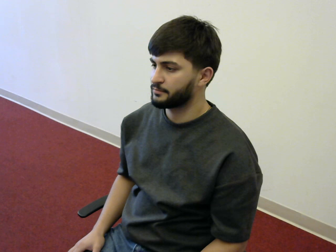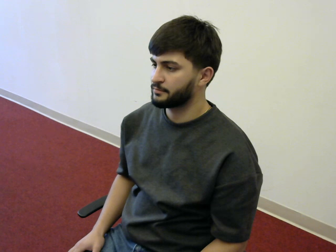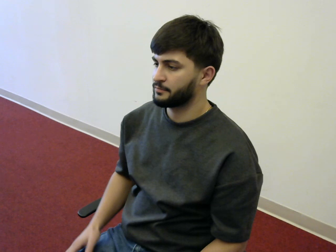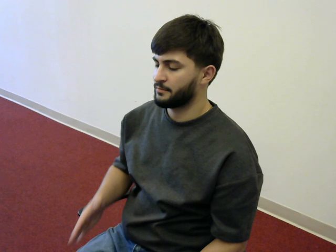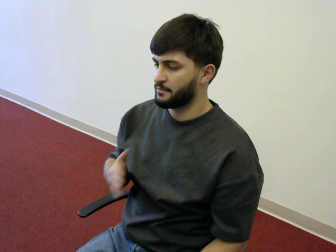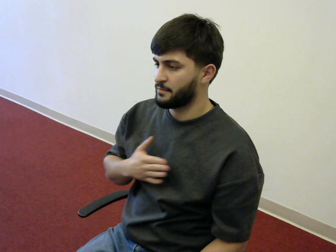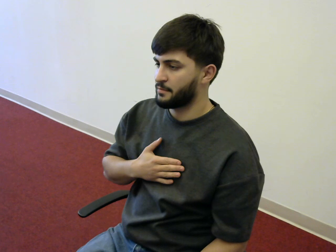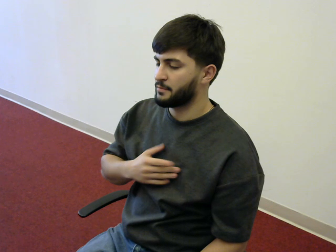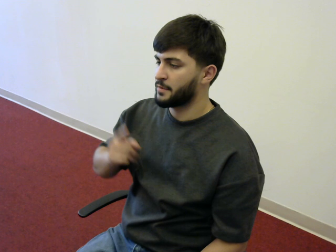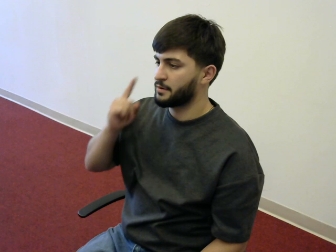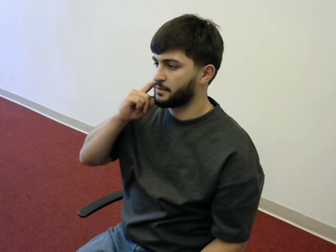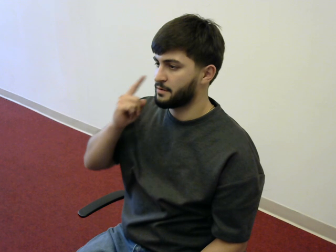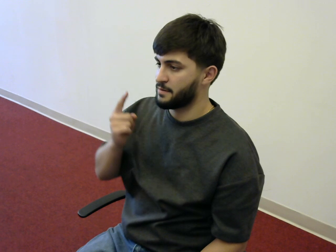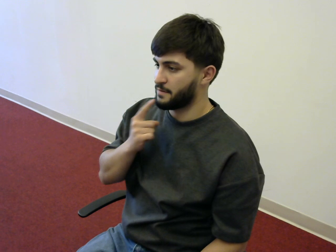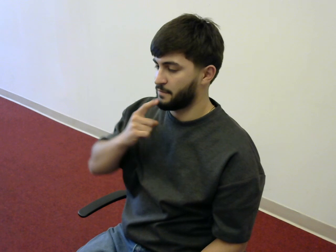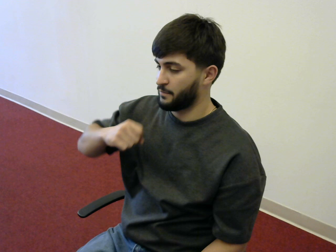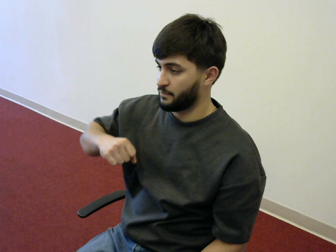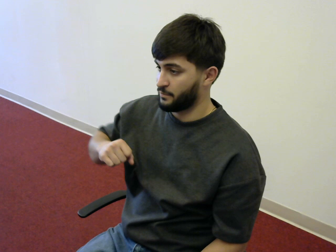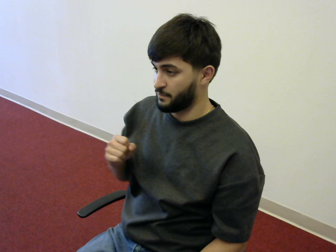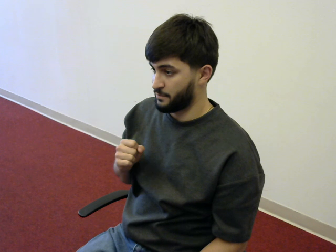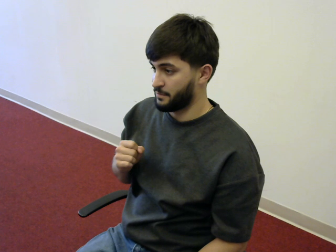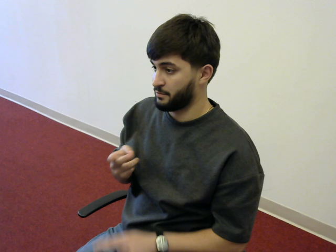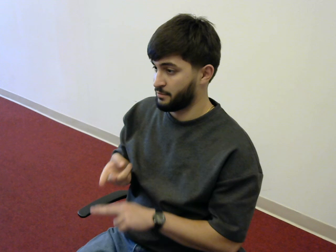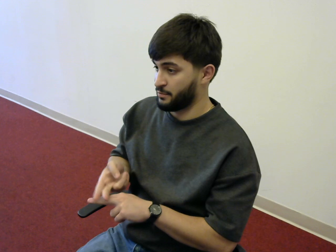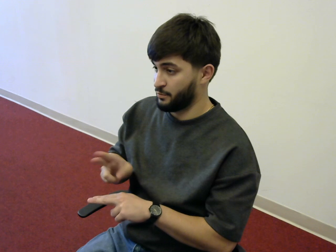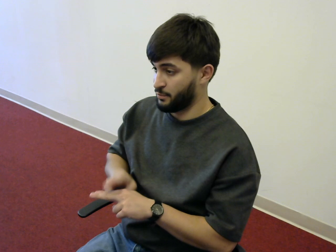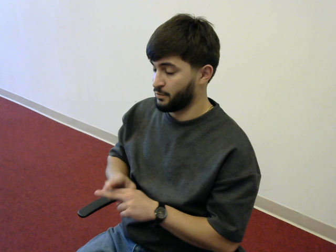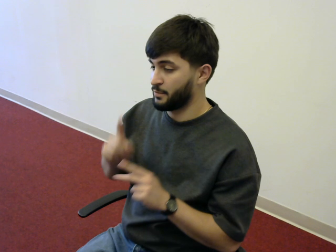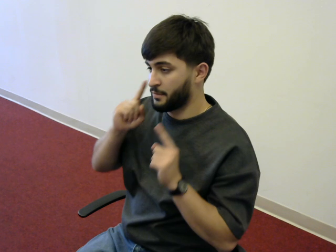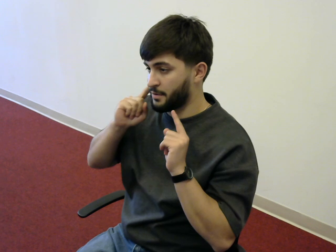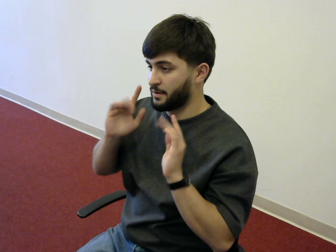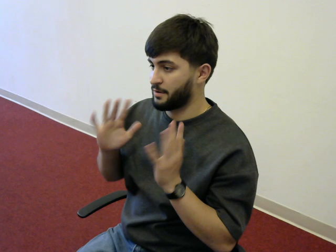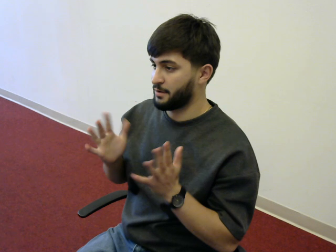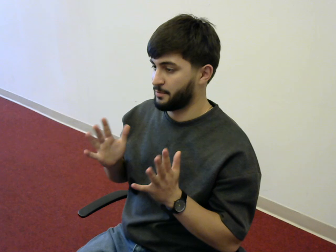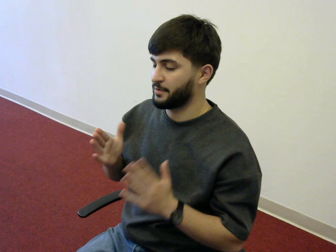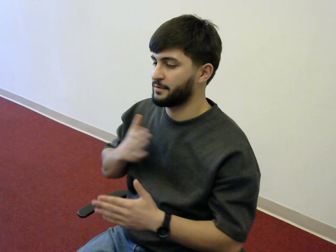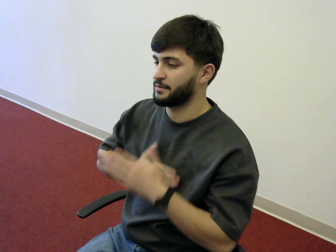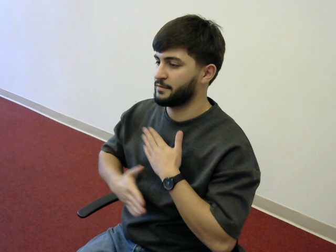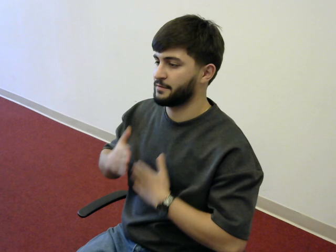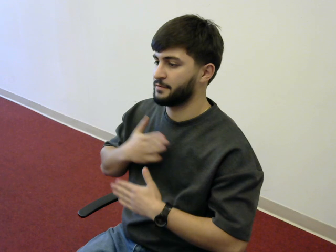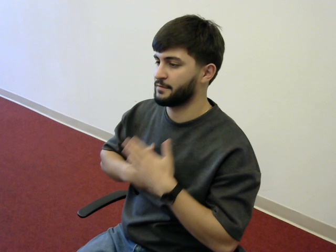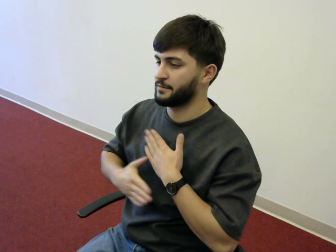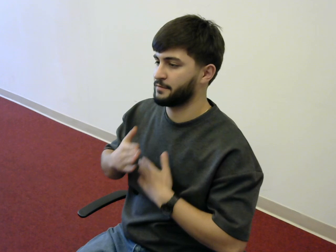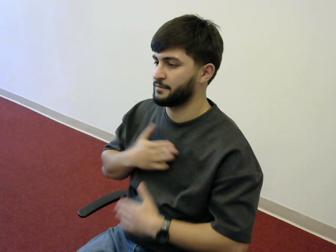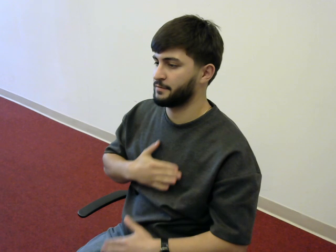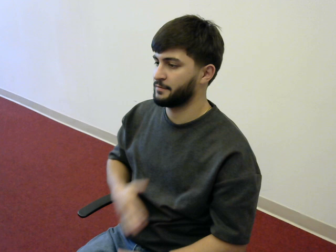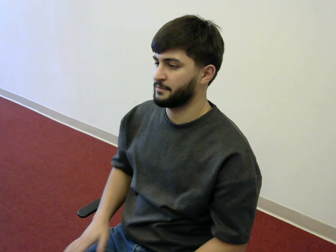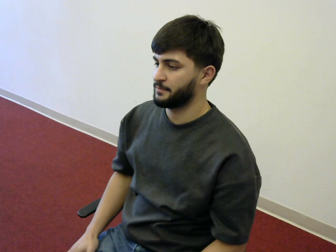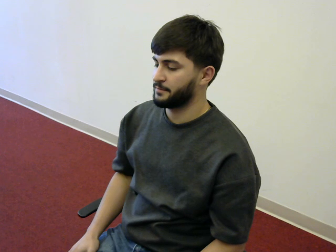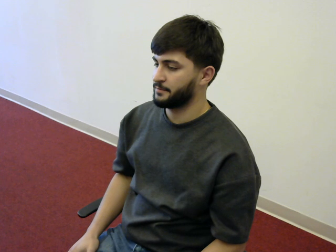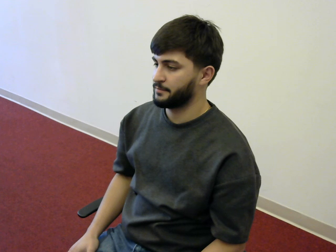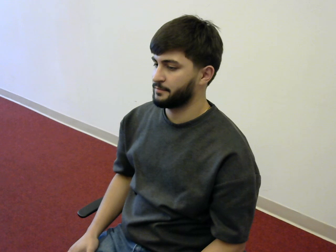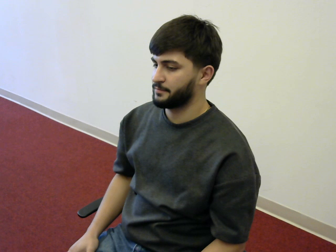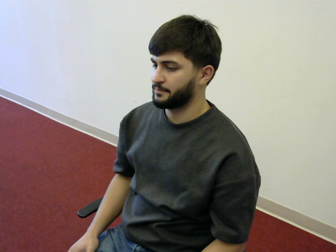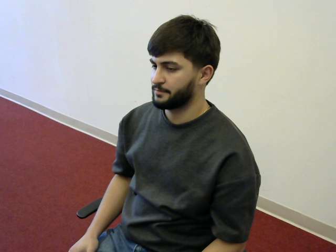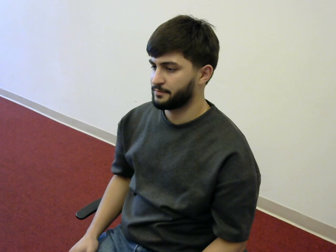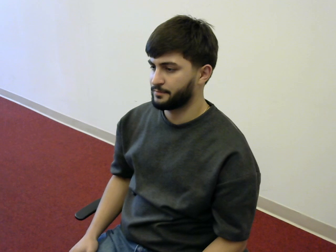Mənim eşitmə məhdudiyyətli dostlarım bu xəbərə sevinəcək